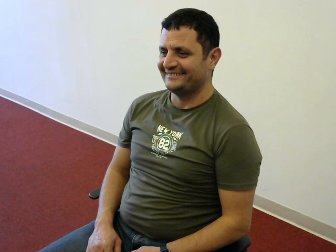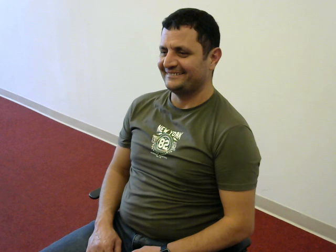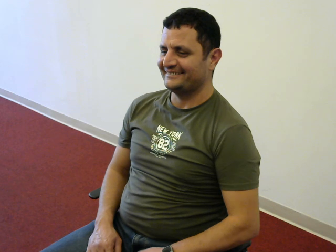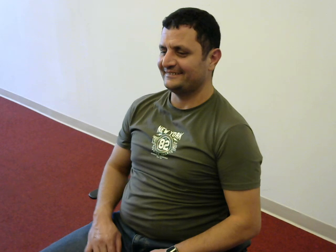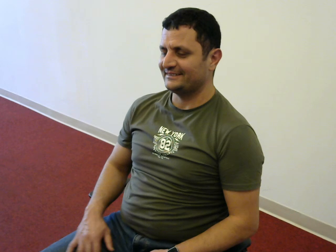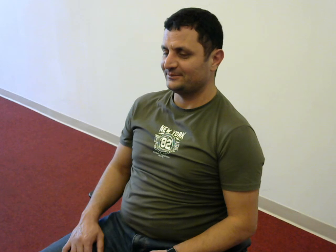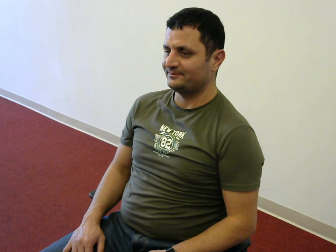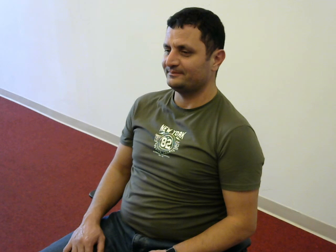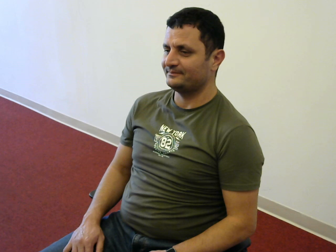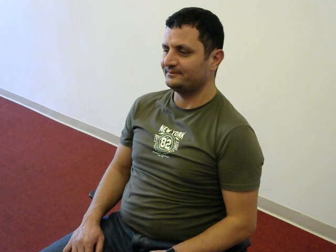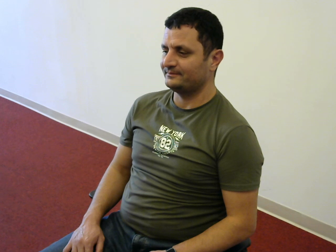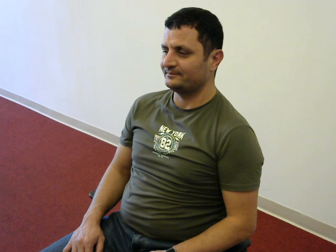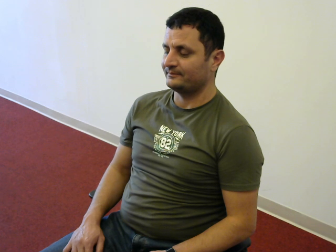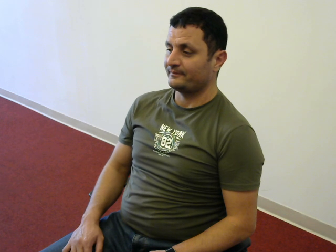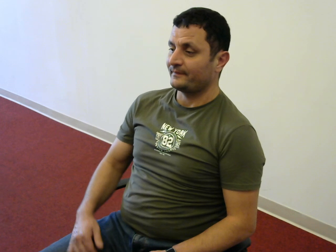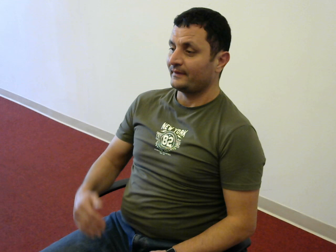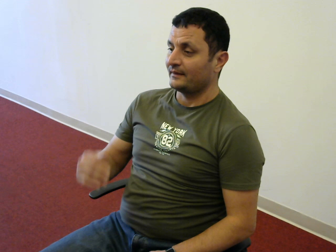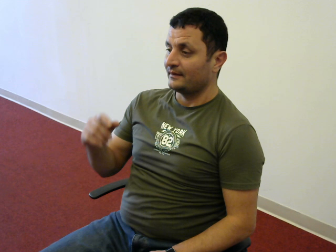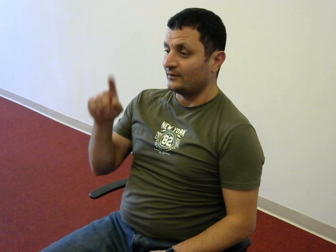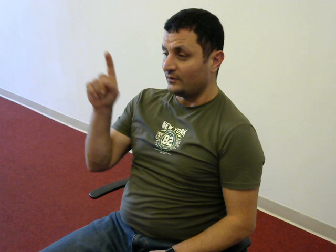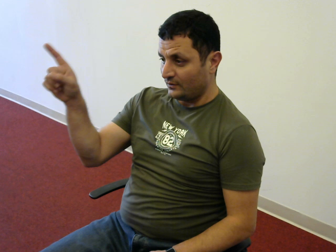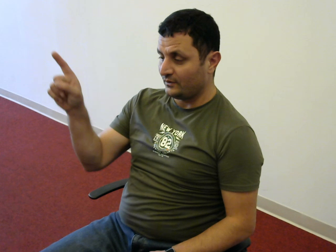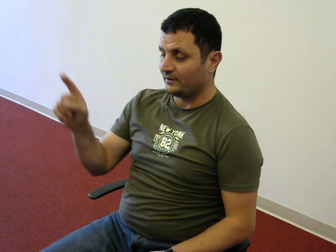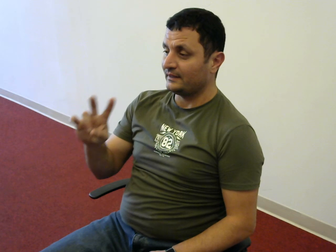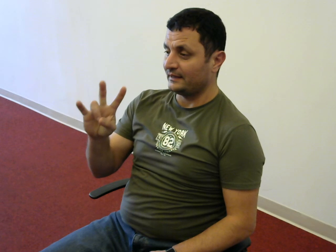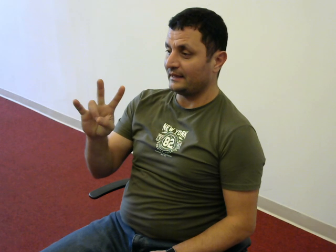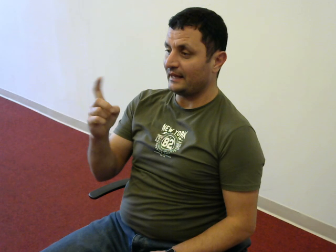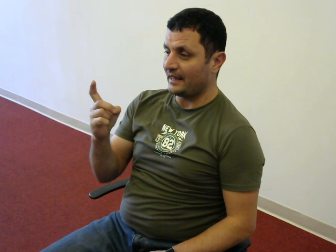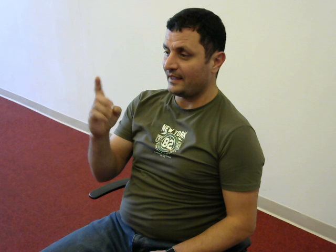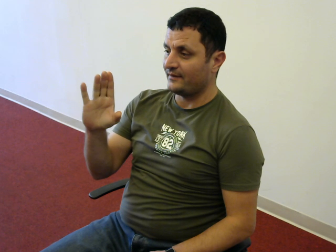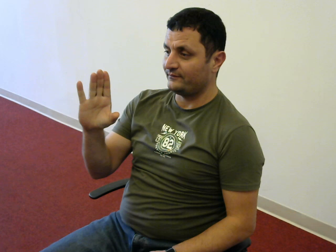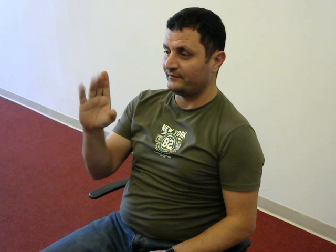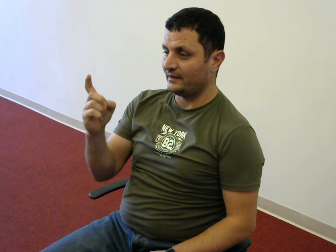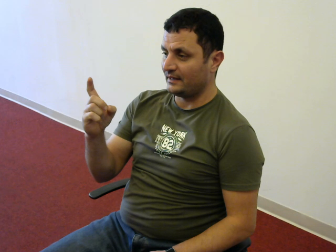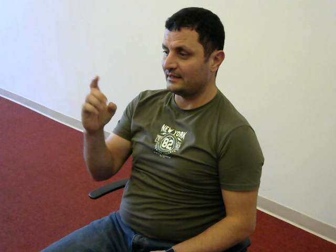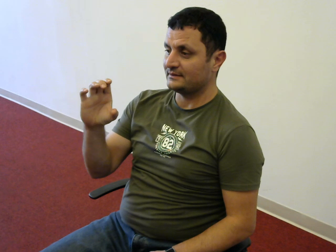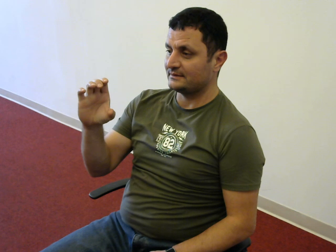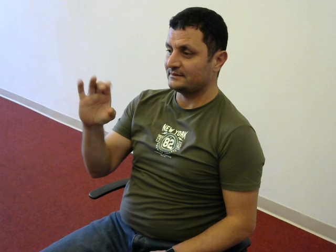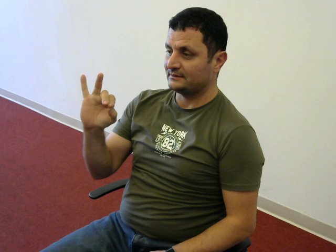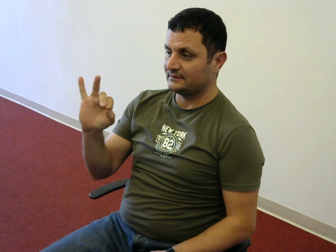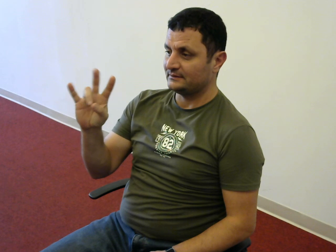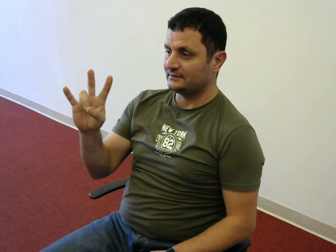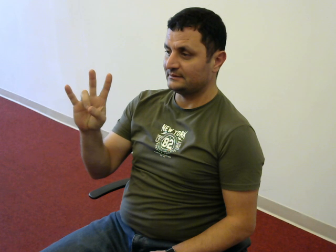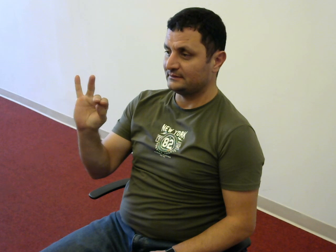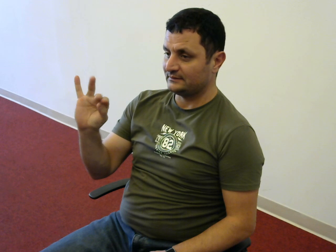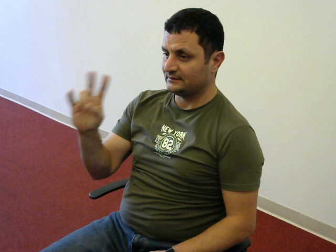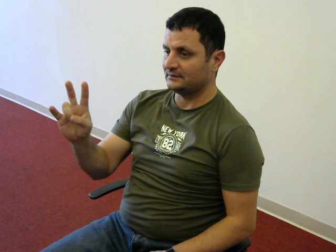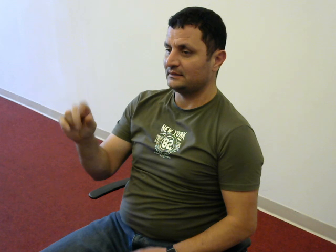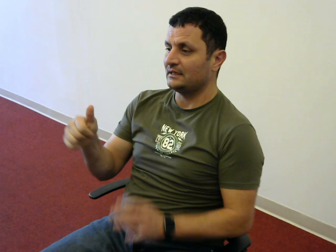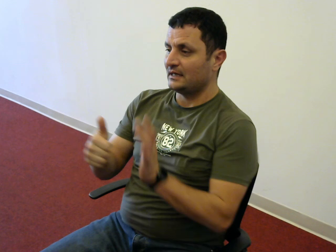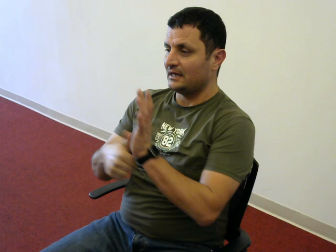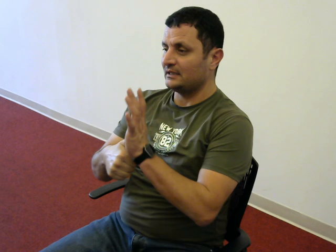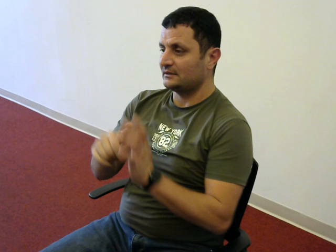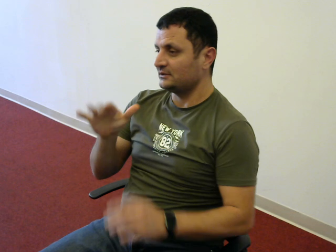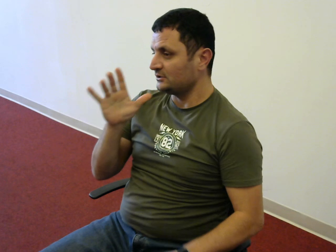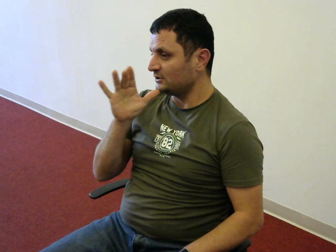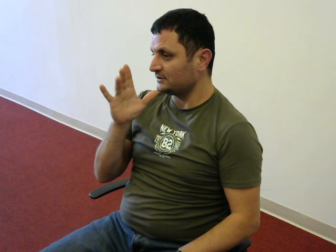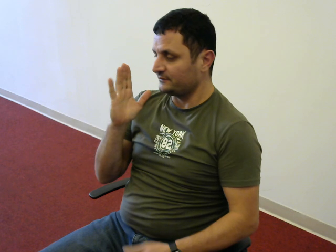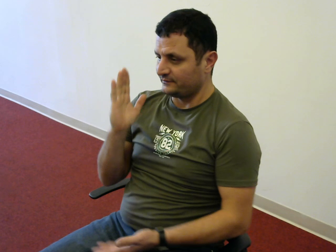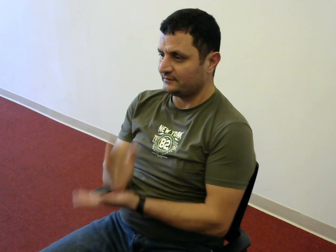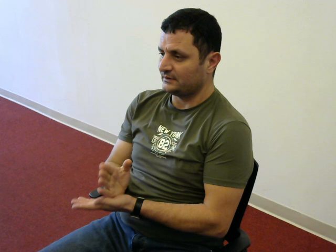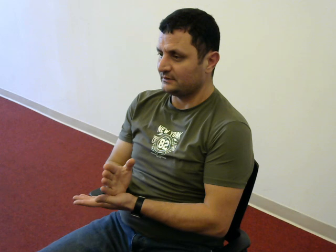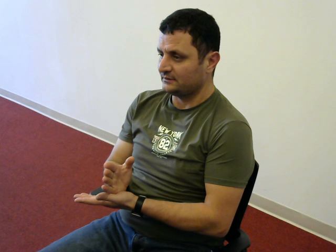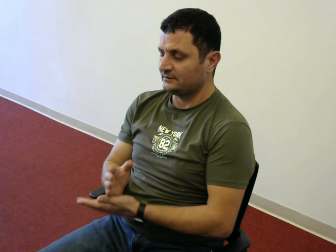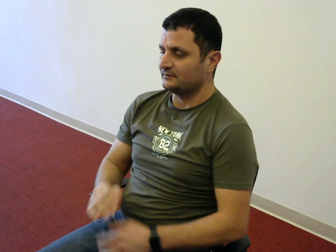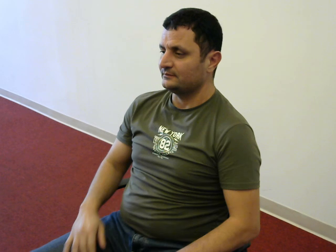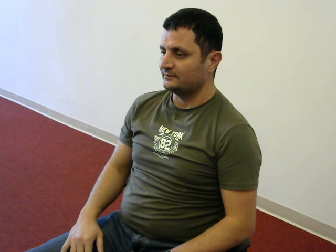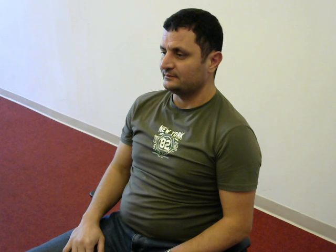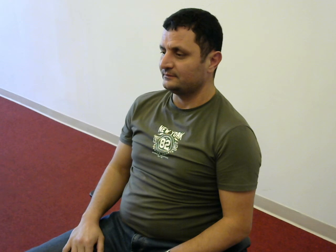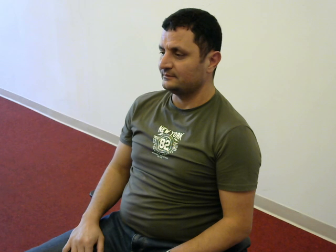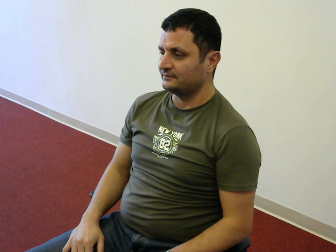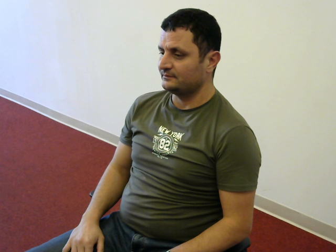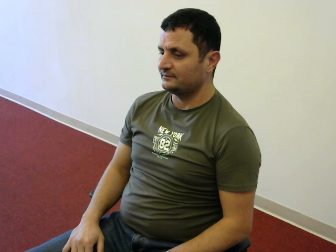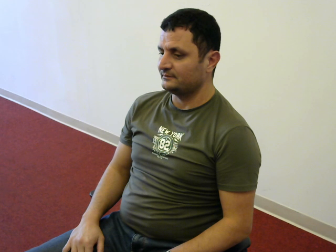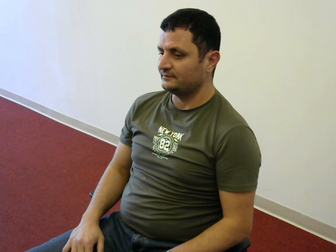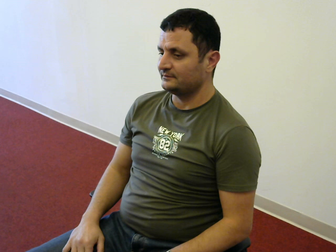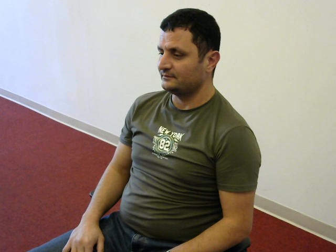Onun nəvəsinin 6 yaşı var